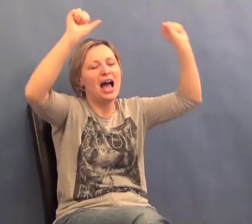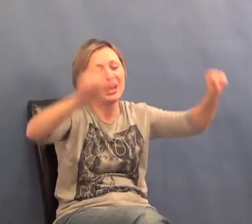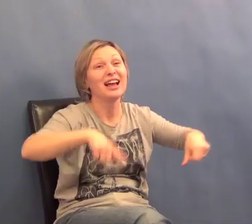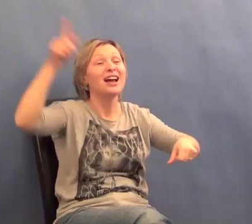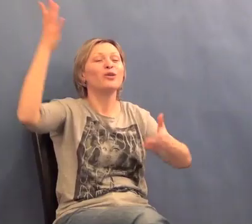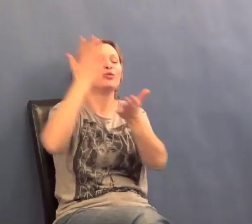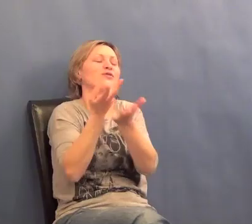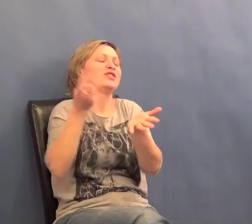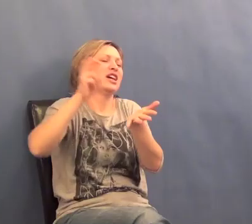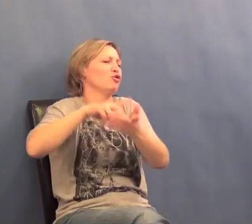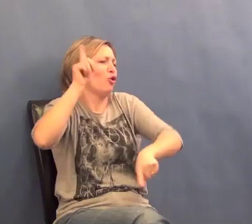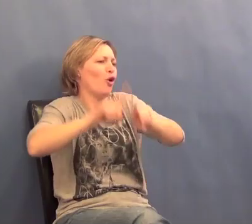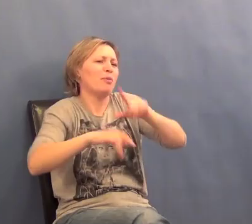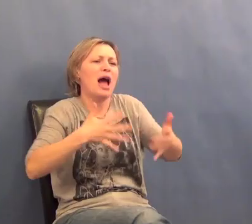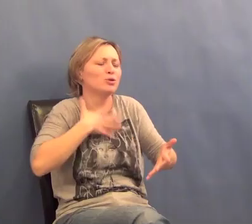Ten chłopak już wstaje, zachowuje się jakby nic się nie działo.